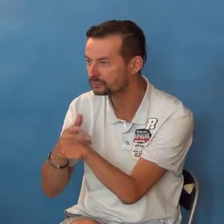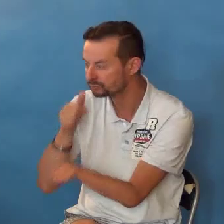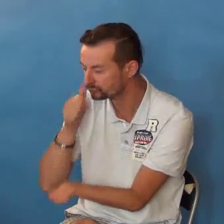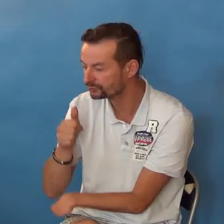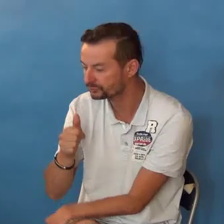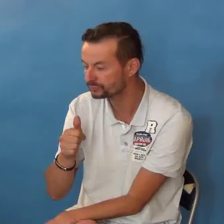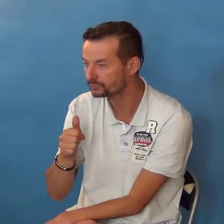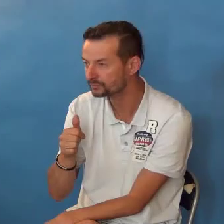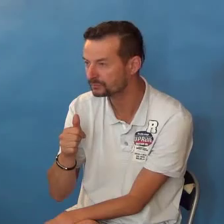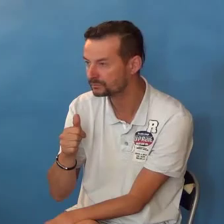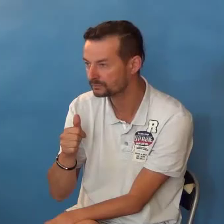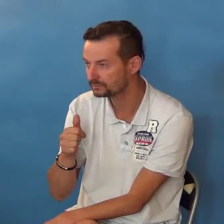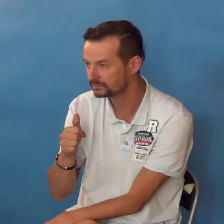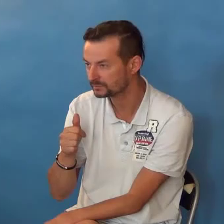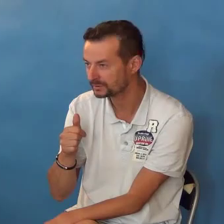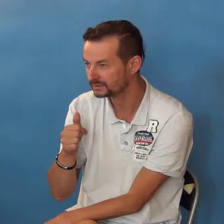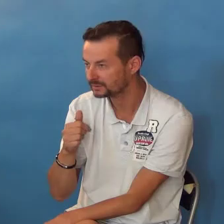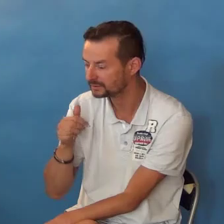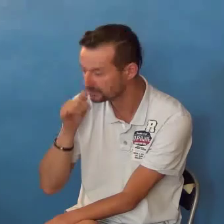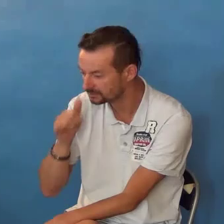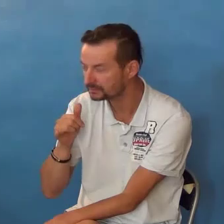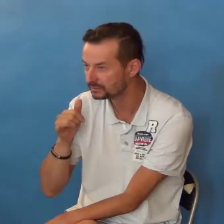Jutro, jutro.